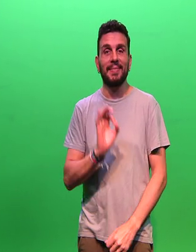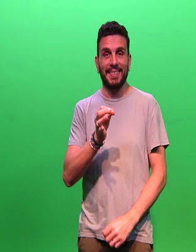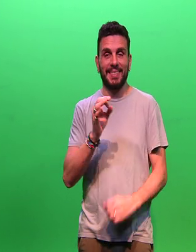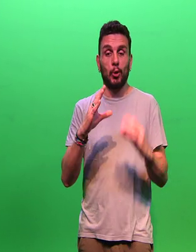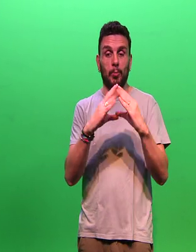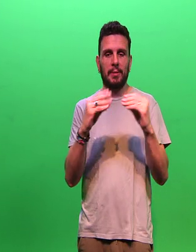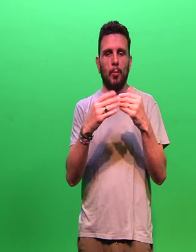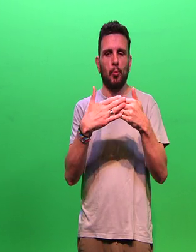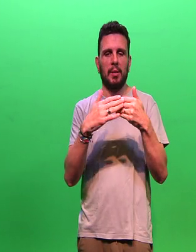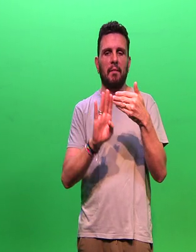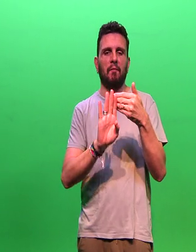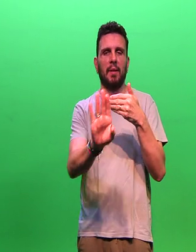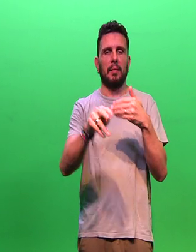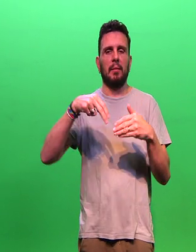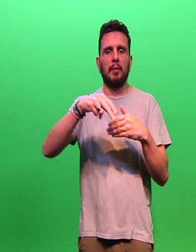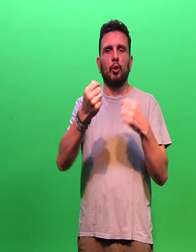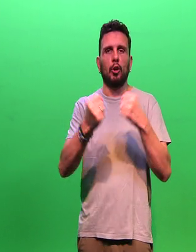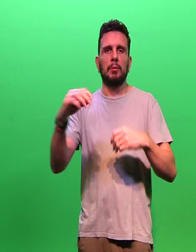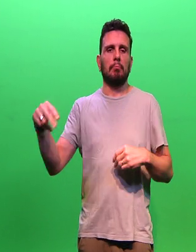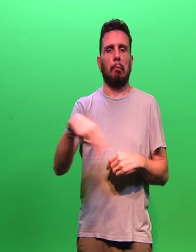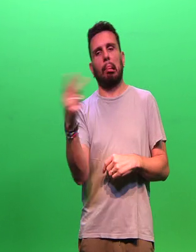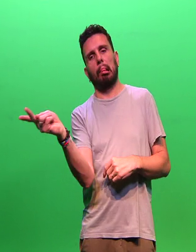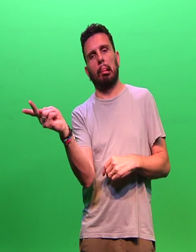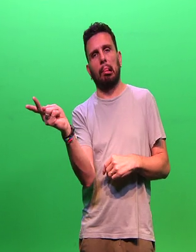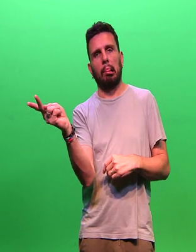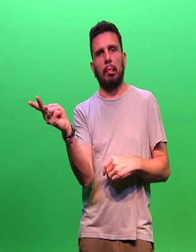Sí, davant la porta de la universitat passava un cotxe justament quan jo creuava i em va tirar.